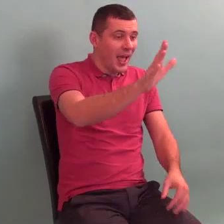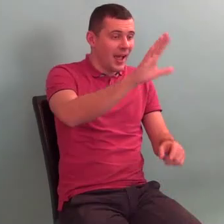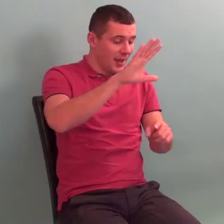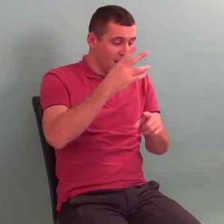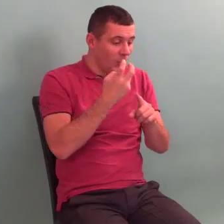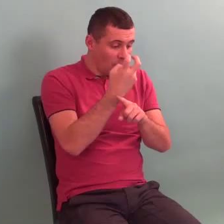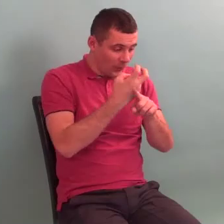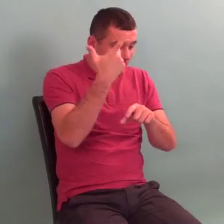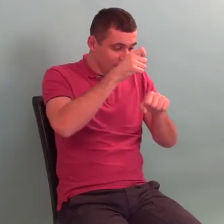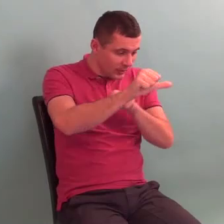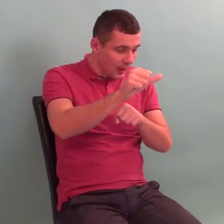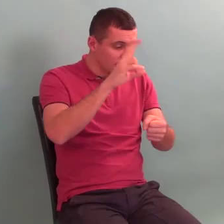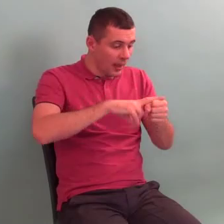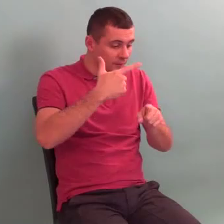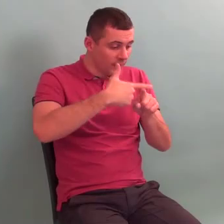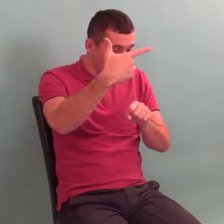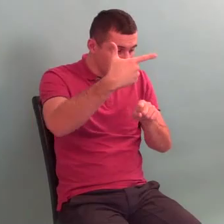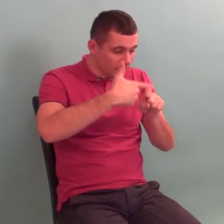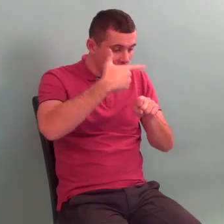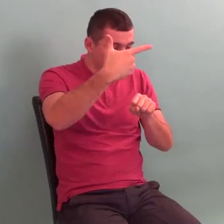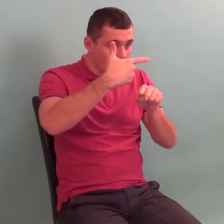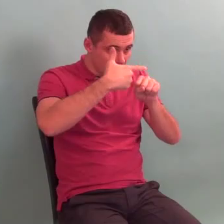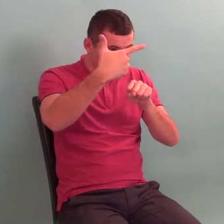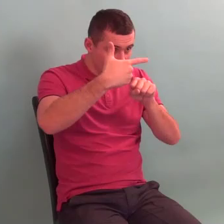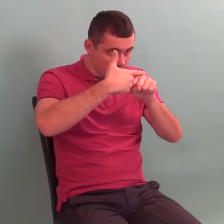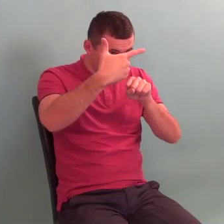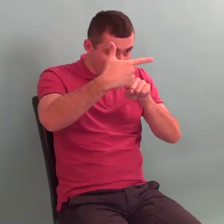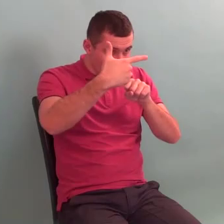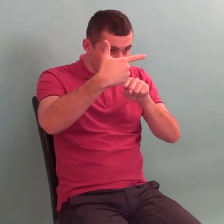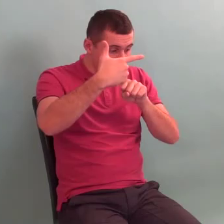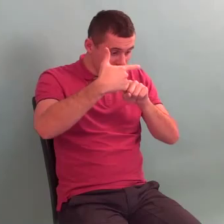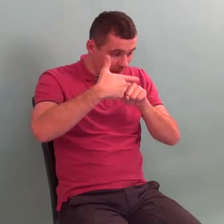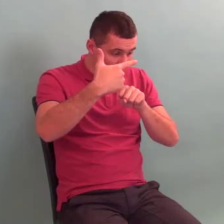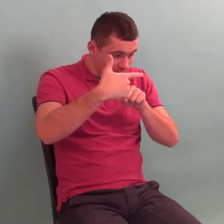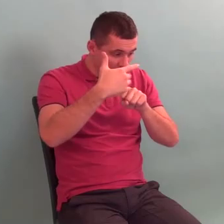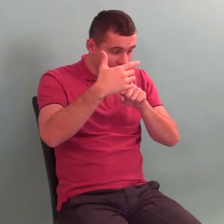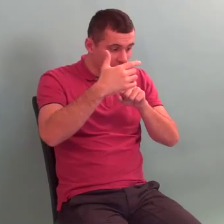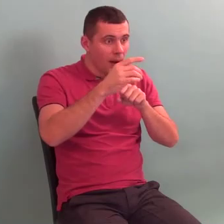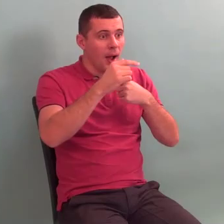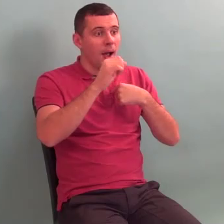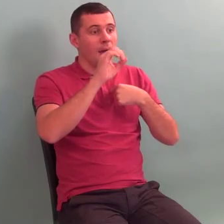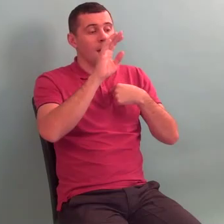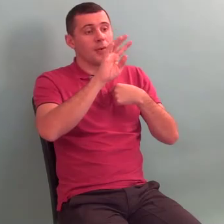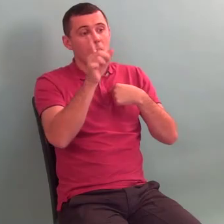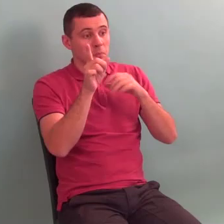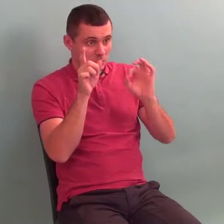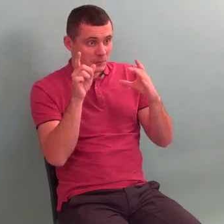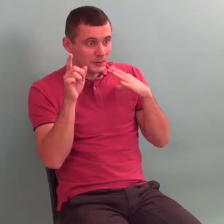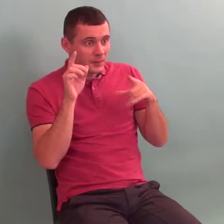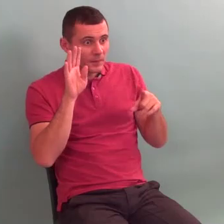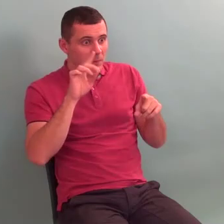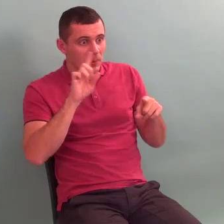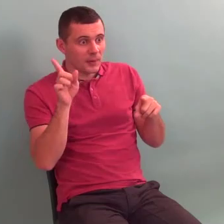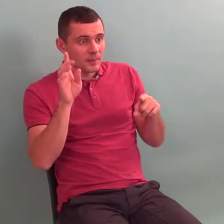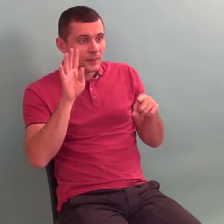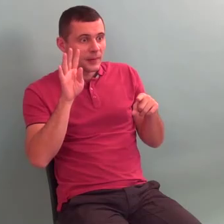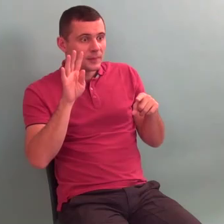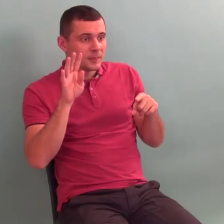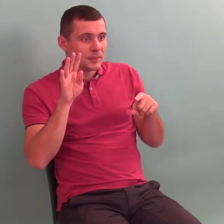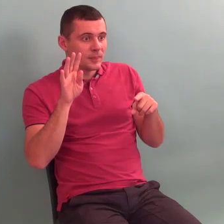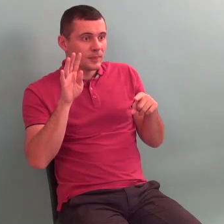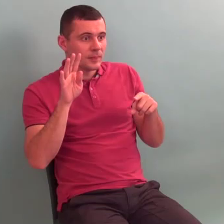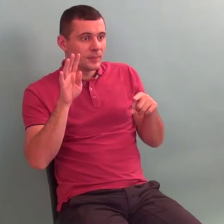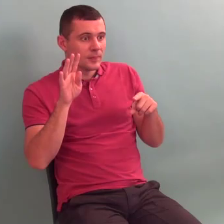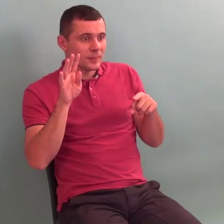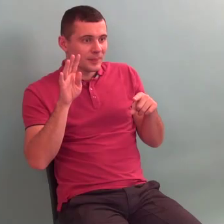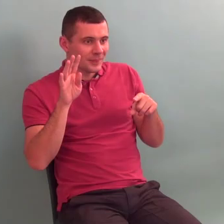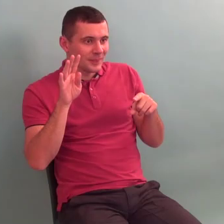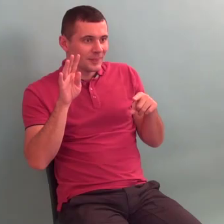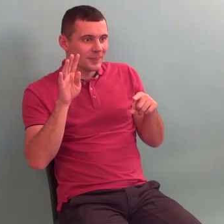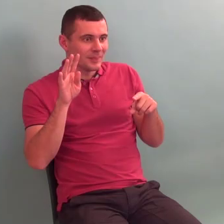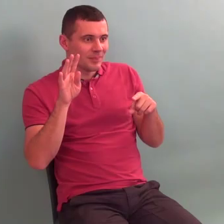Luty dwa tysiące jedenaście, data dwudziestego drugiego, po czwartej - czy masz wolne?